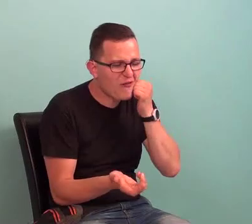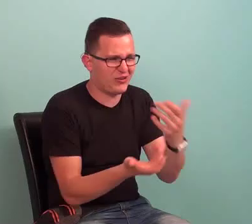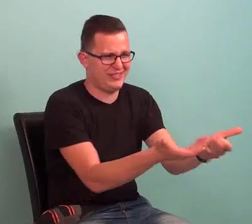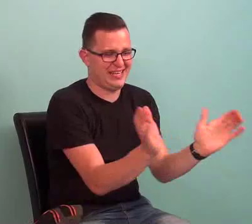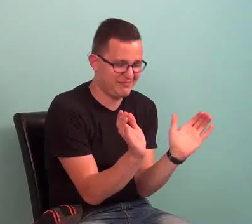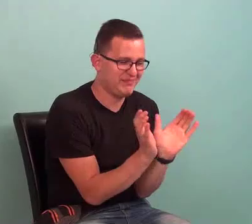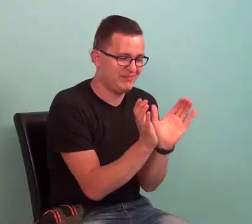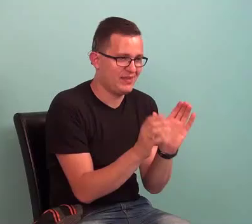Tak, miskę.